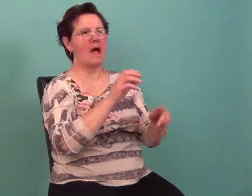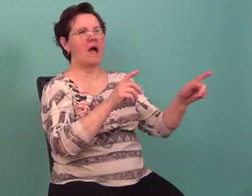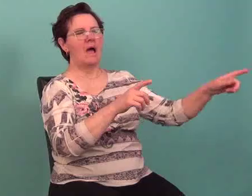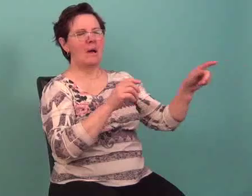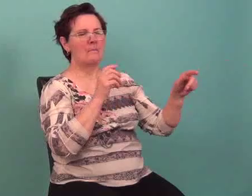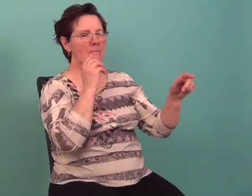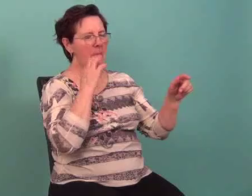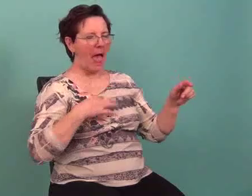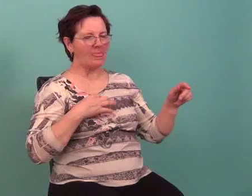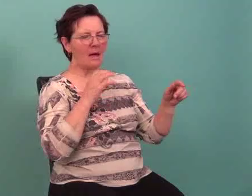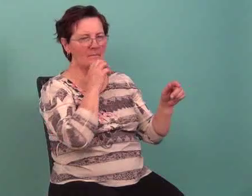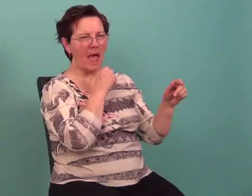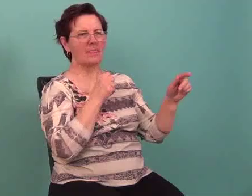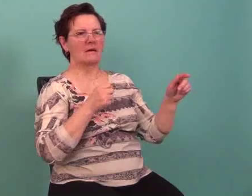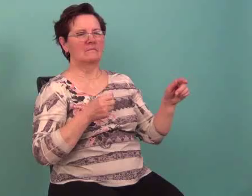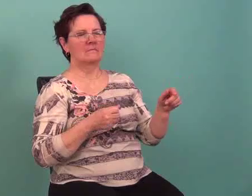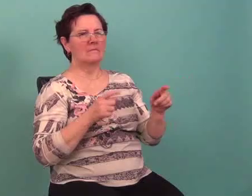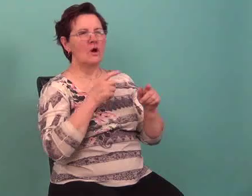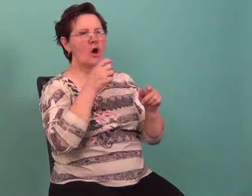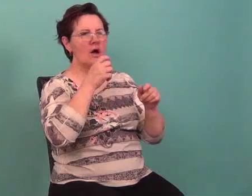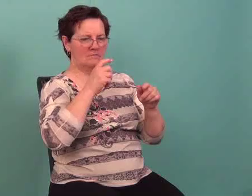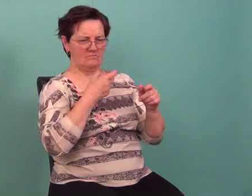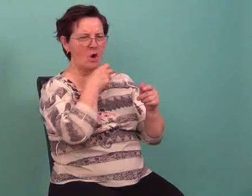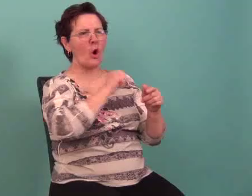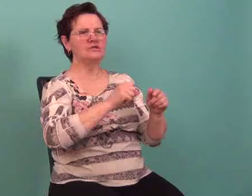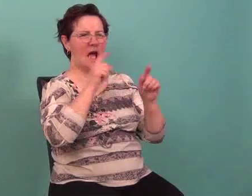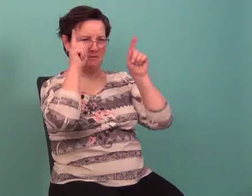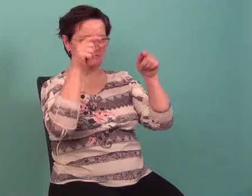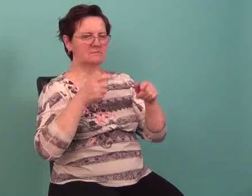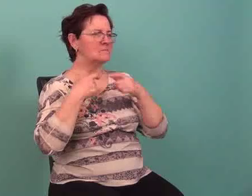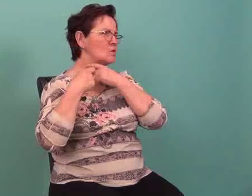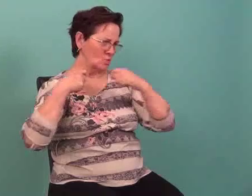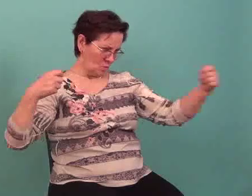Pan ma kozę na sznurku.